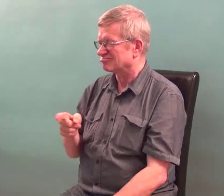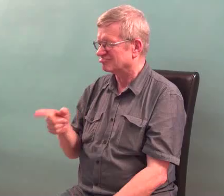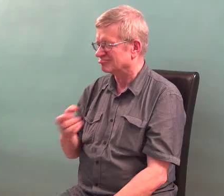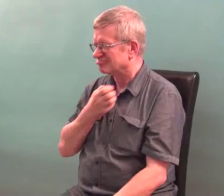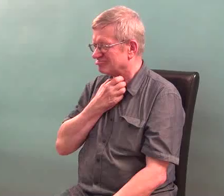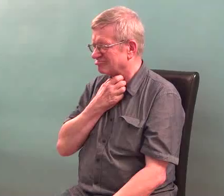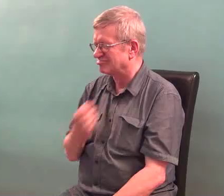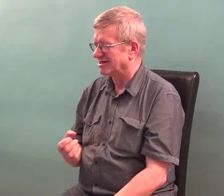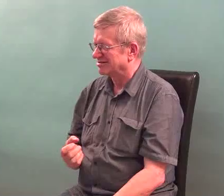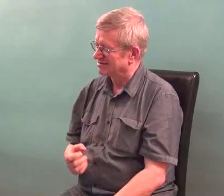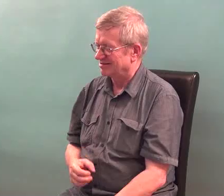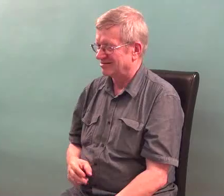Policjant jest wściekły.